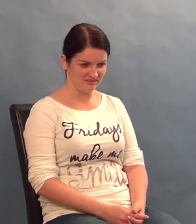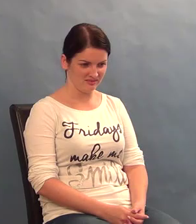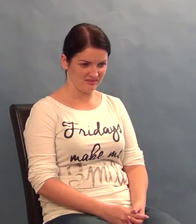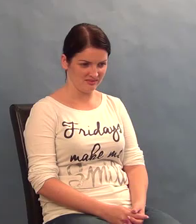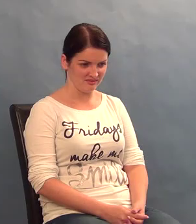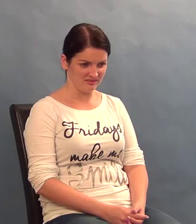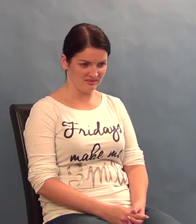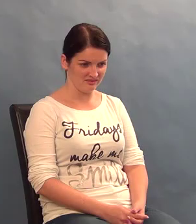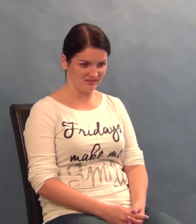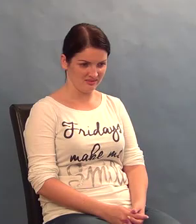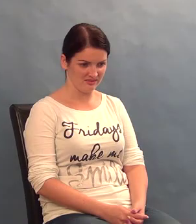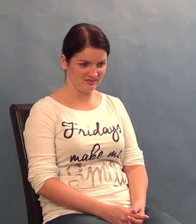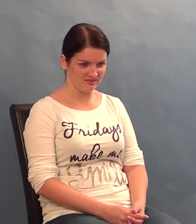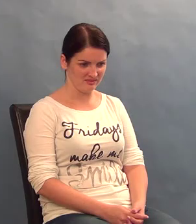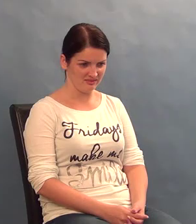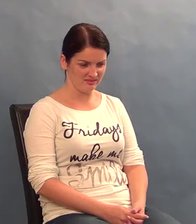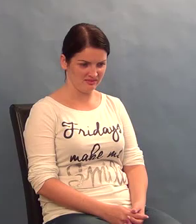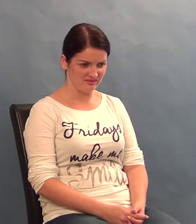Możemy się spotkać po pracy.